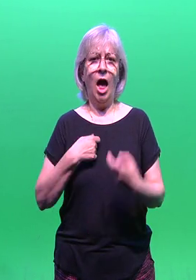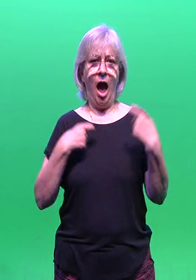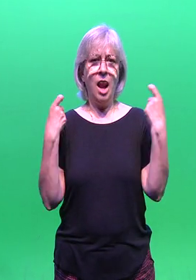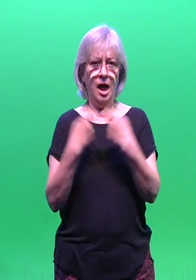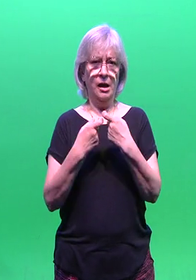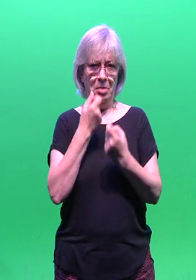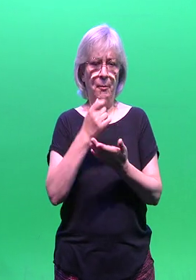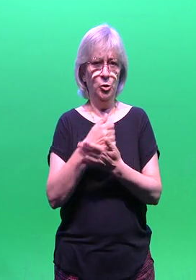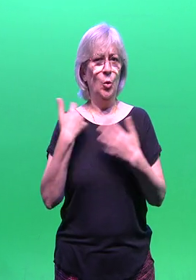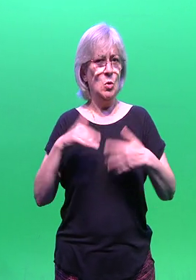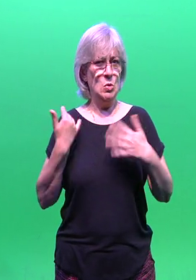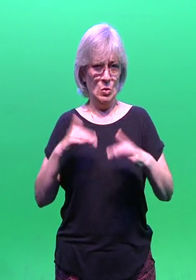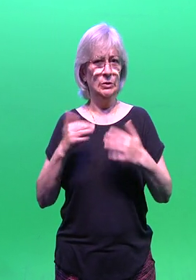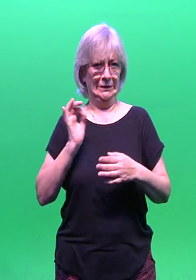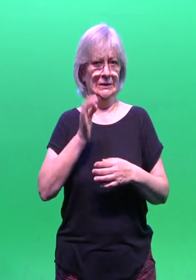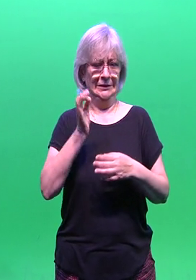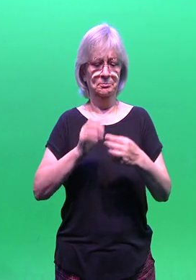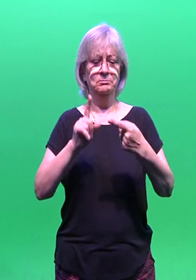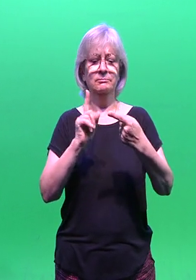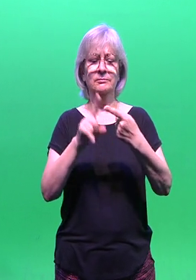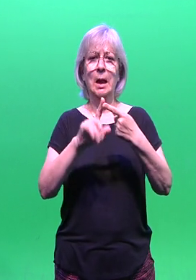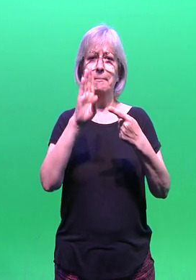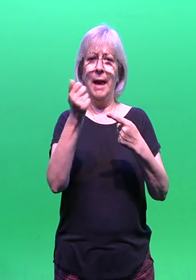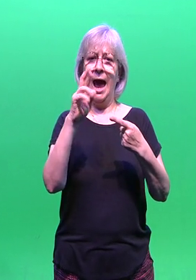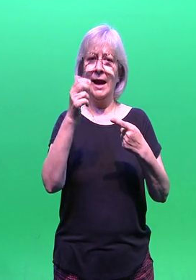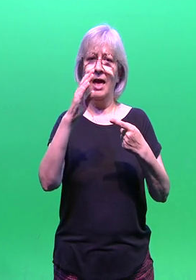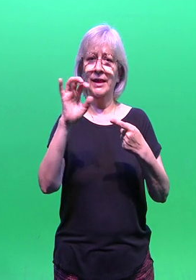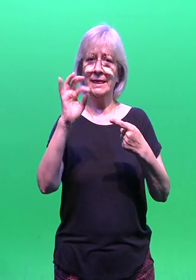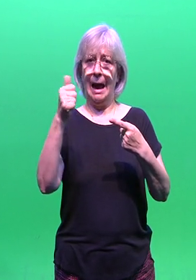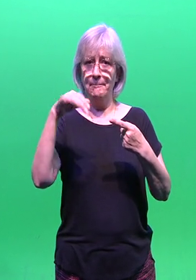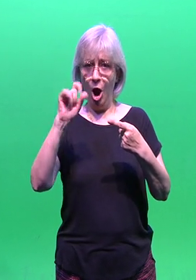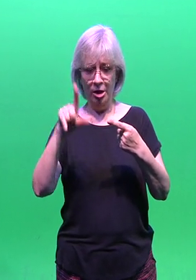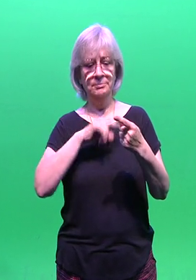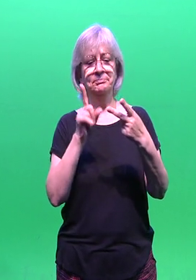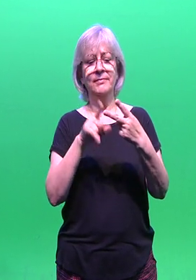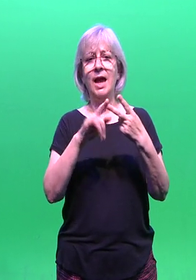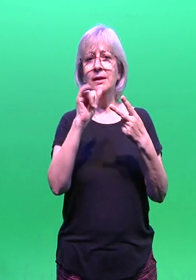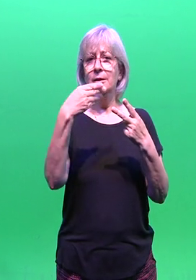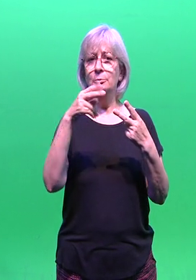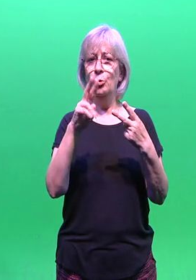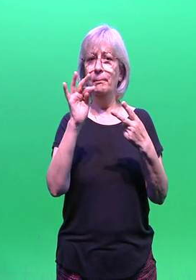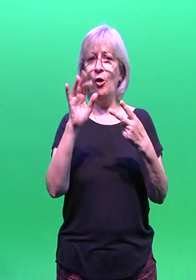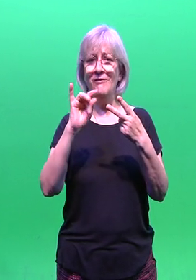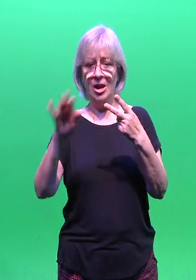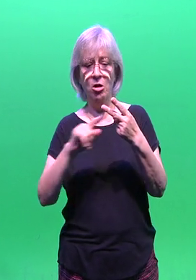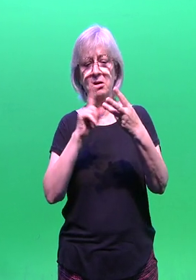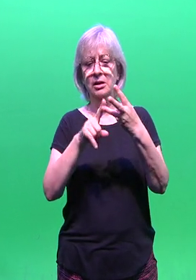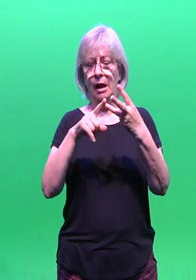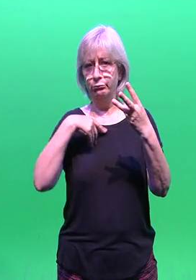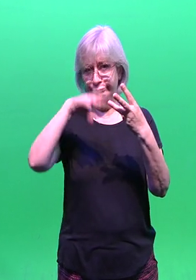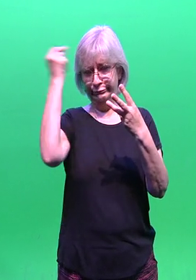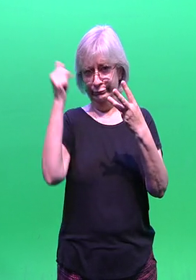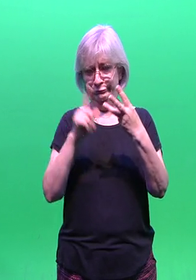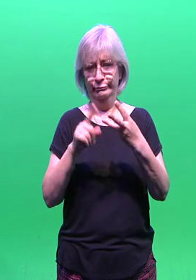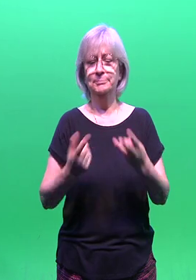Tinc al·lèrgia a bastants medicaments, sí, al paracetamol, a l'ibuprofèn i un altre que no recordo.